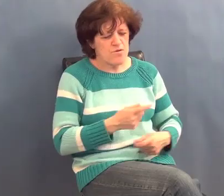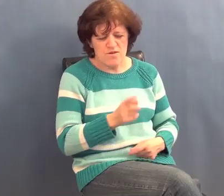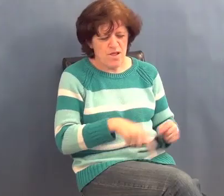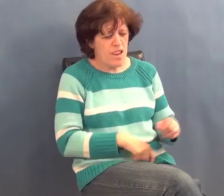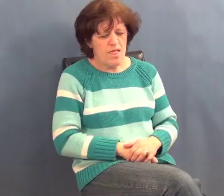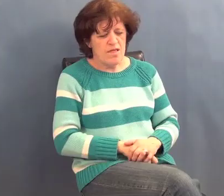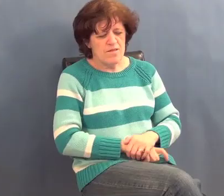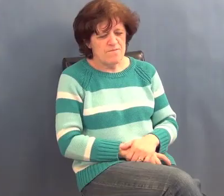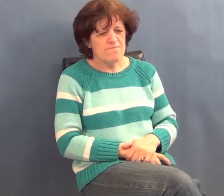Źle robi.